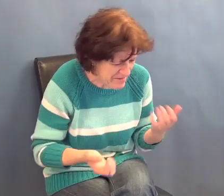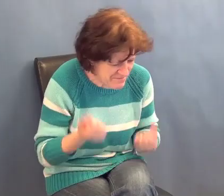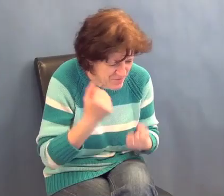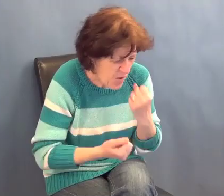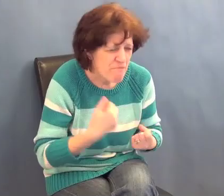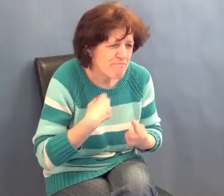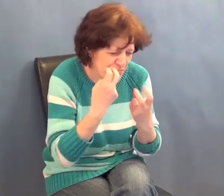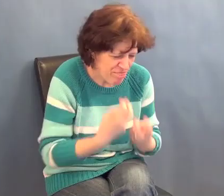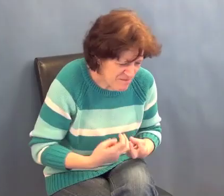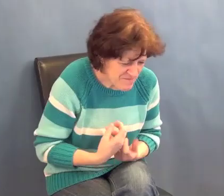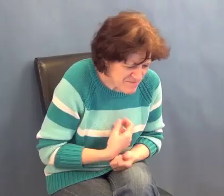Trudno , będę siedziała.